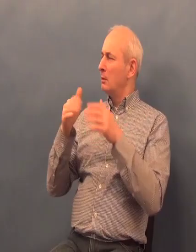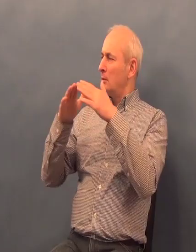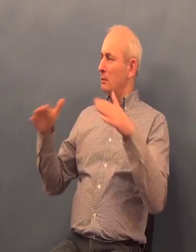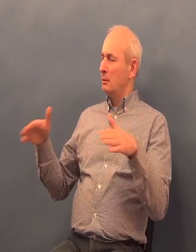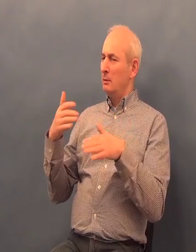Ten jest inny.